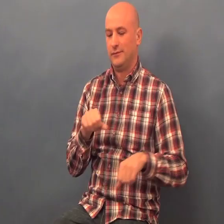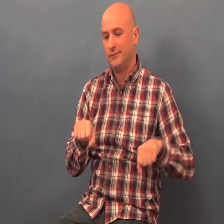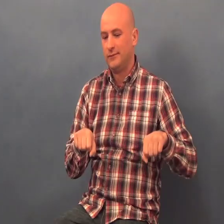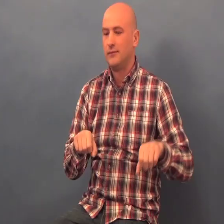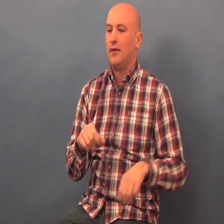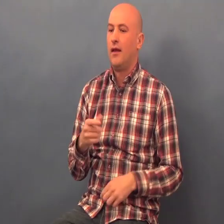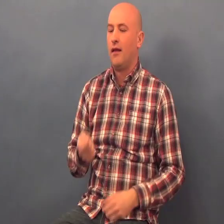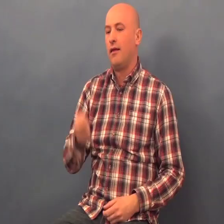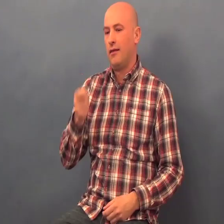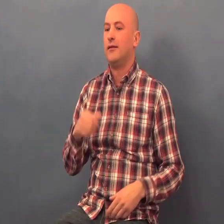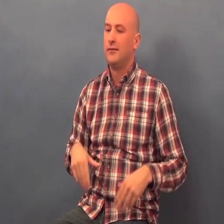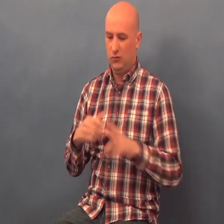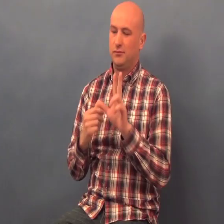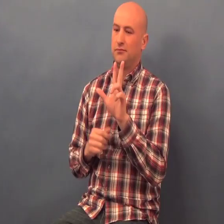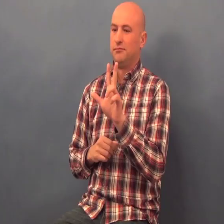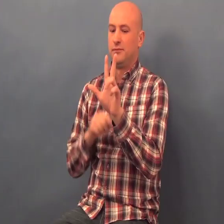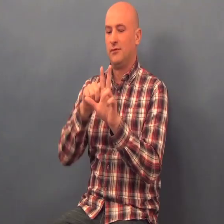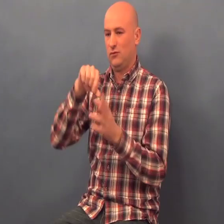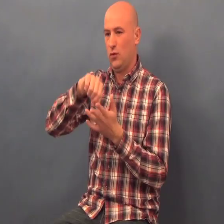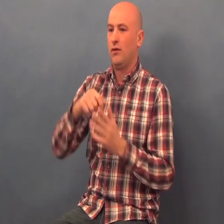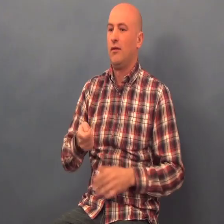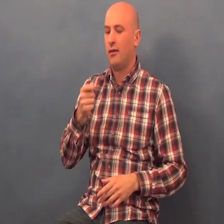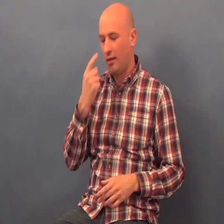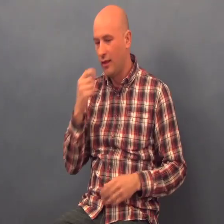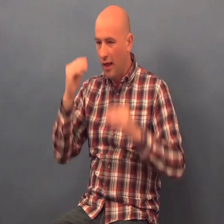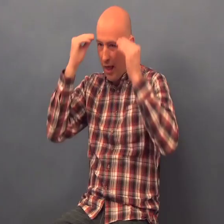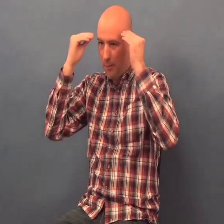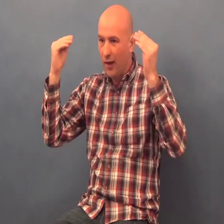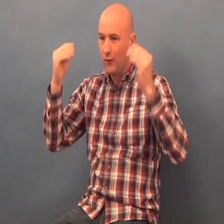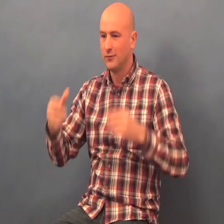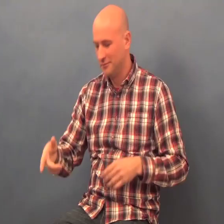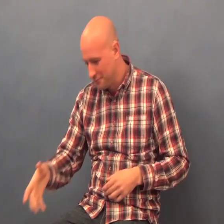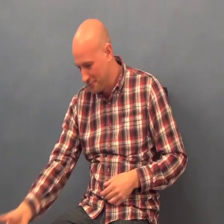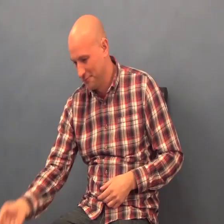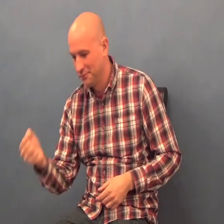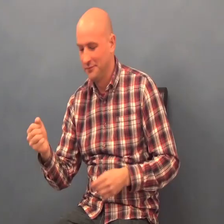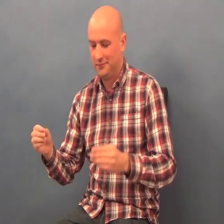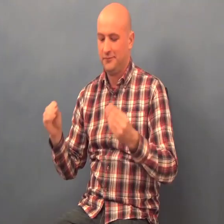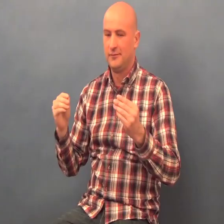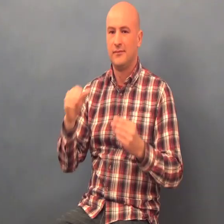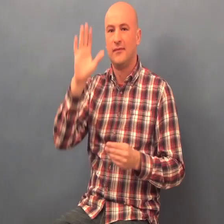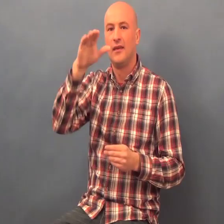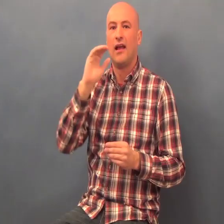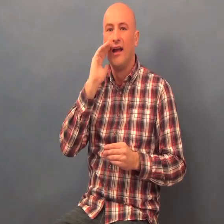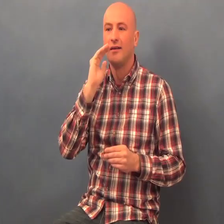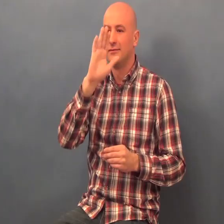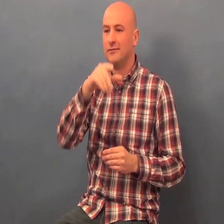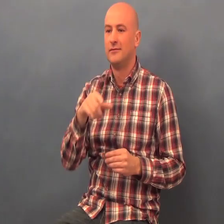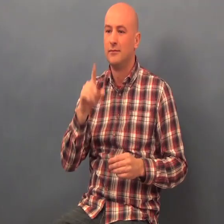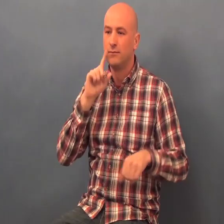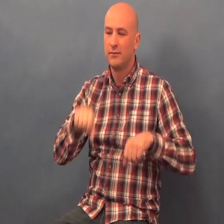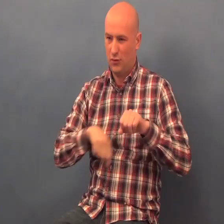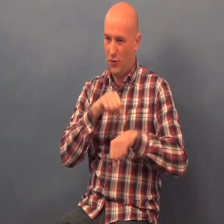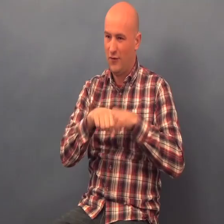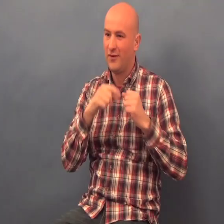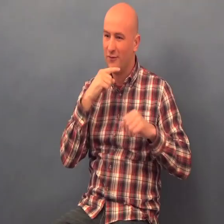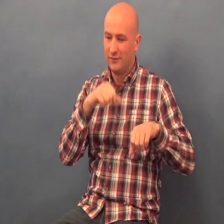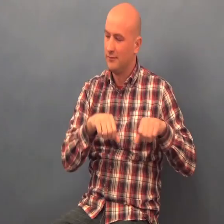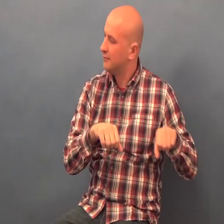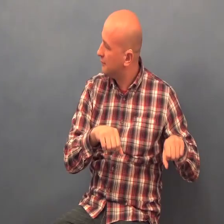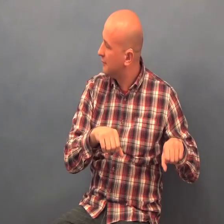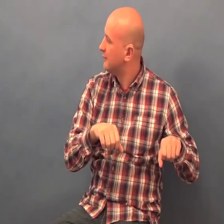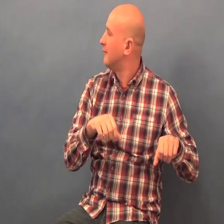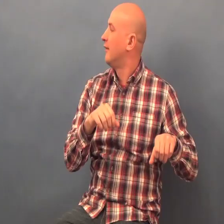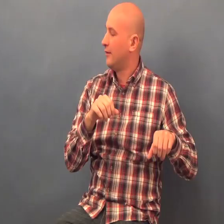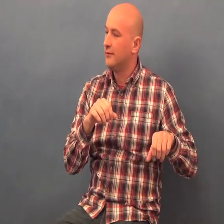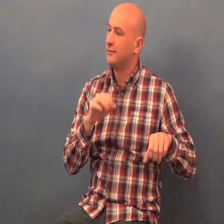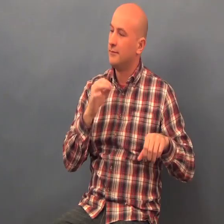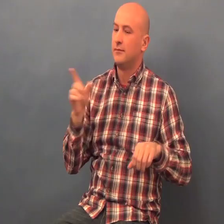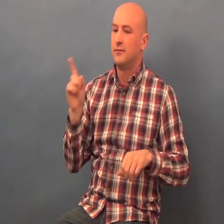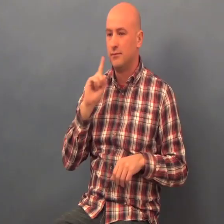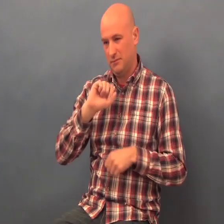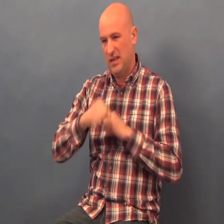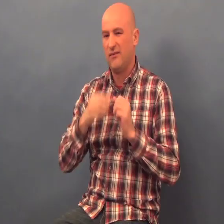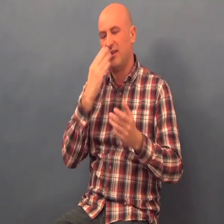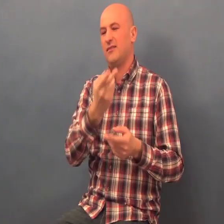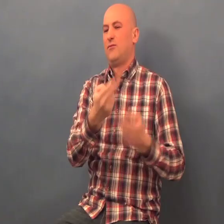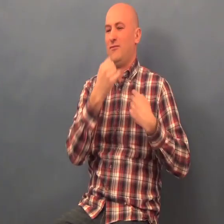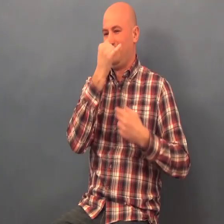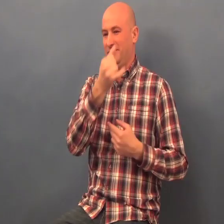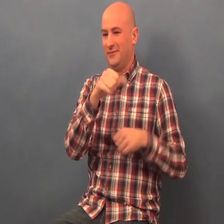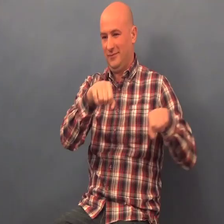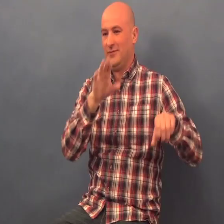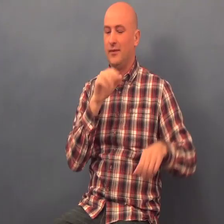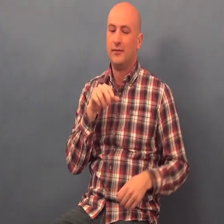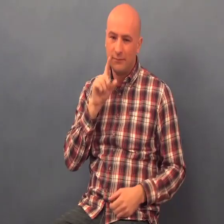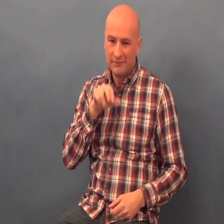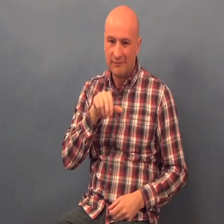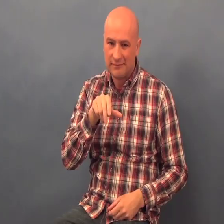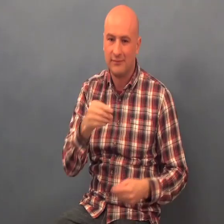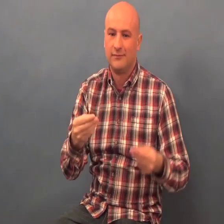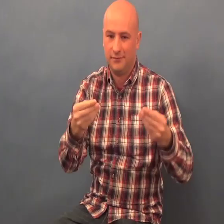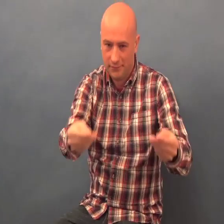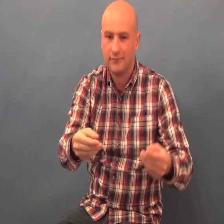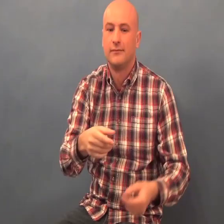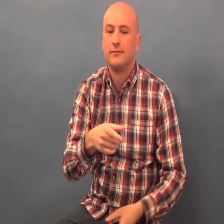Trzech chłopców zauważa kapelusz, wołają chłopca z czerwonym rowerem. Jeden z chłopców zanosi mu kapelusz.